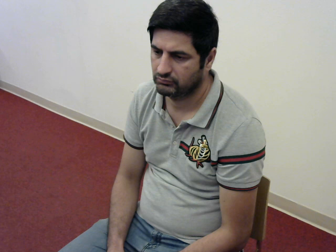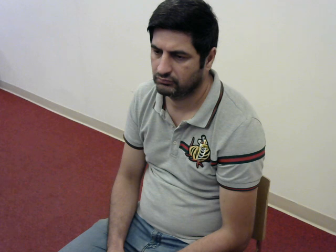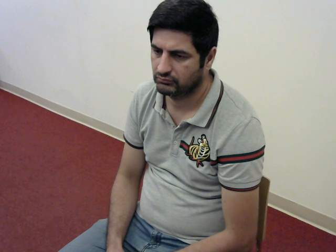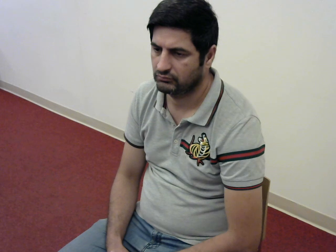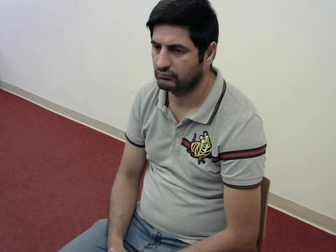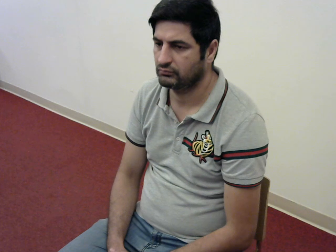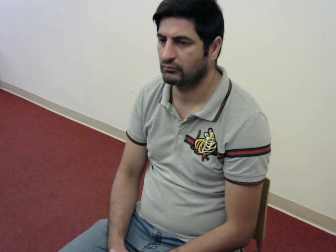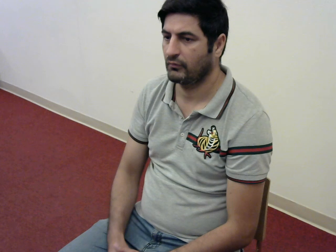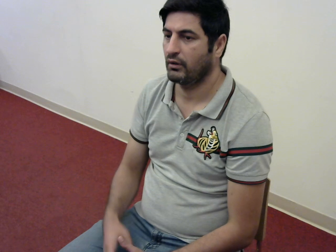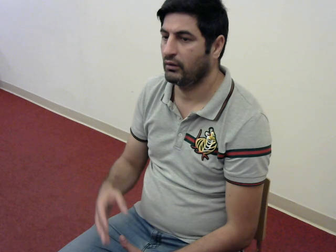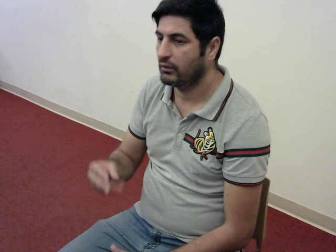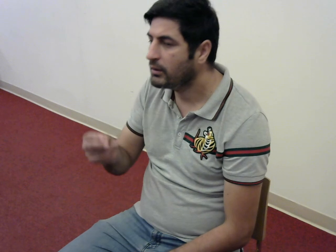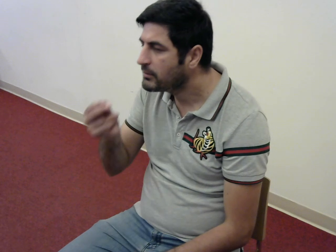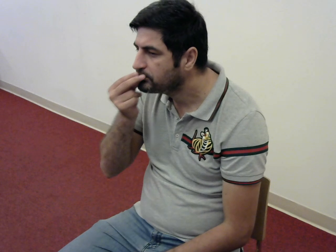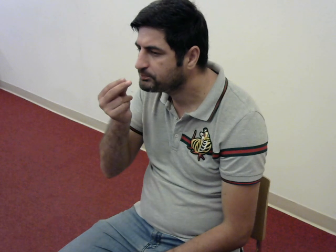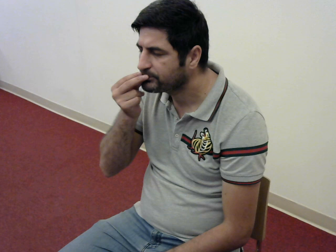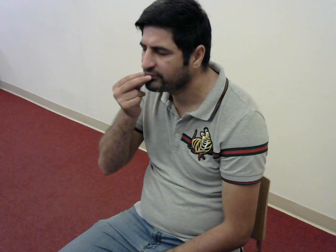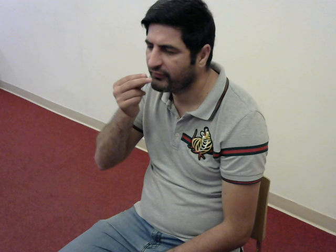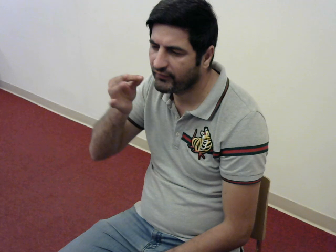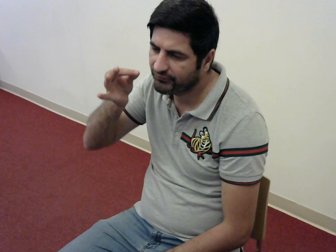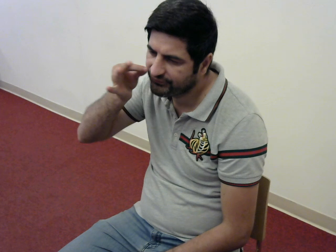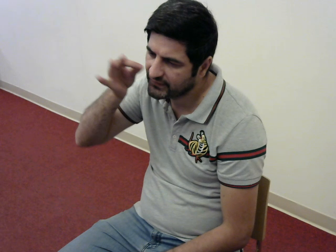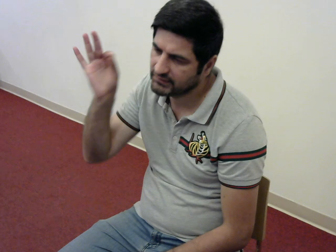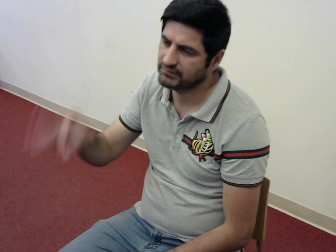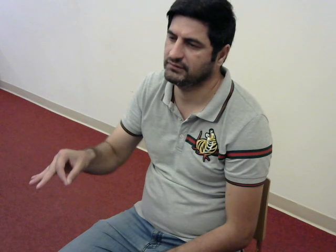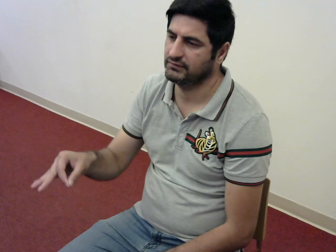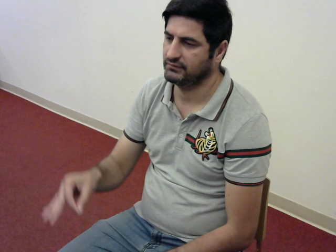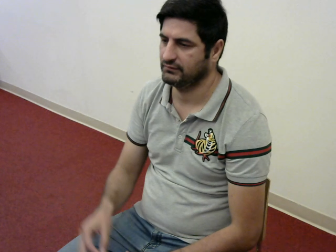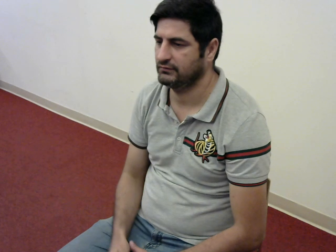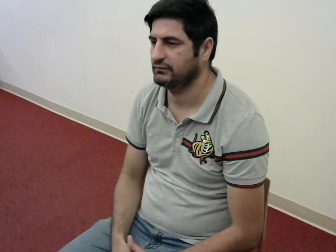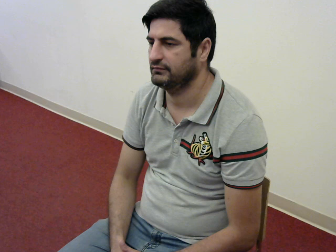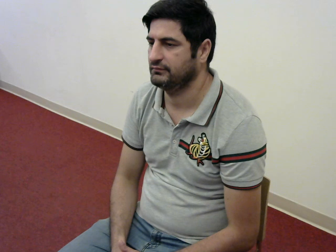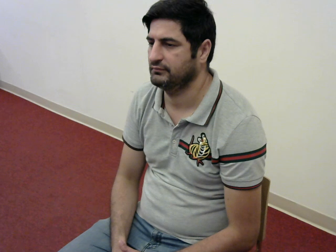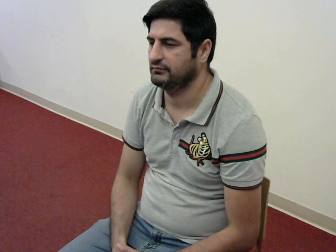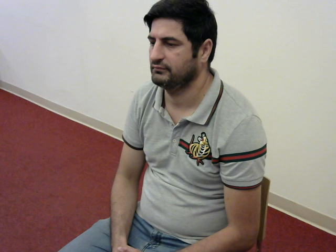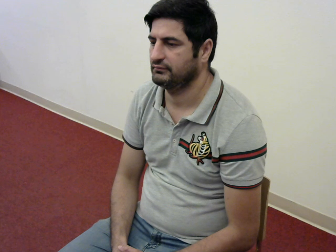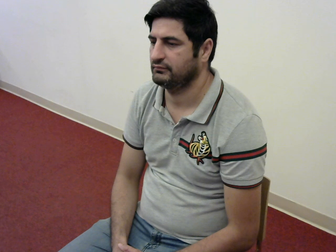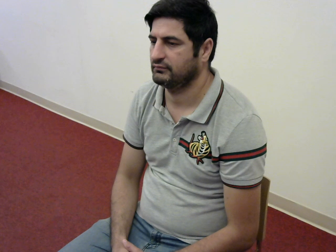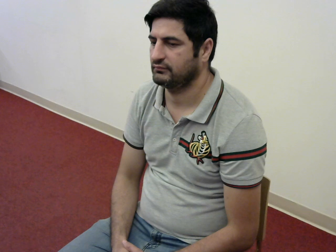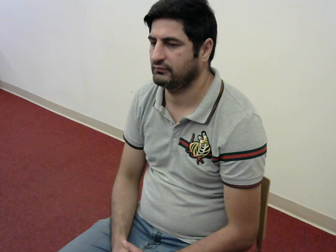Yemək dadlı idi